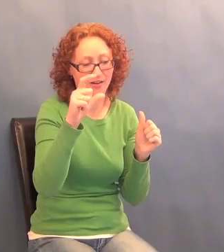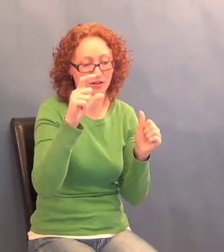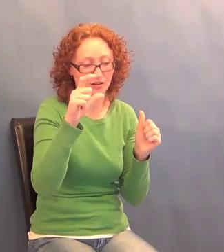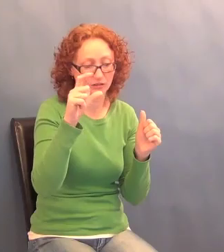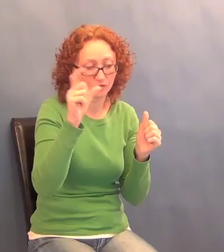Czwartek.